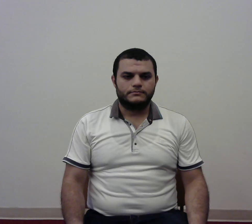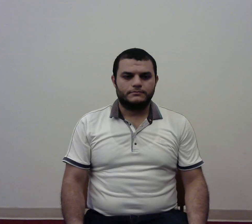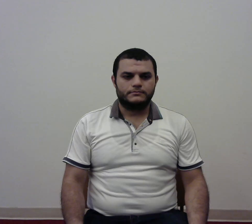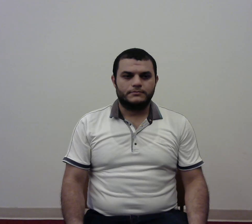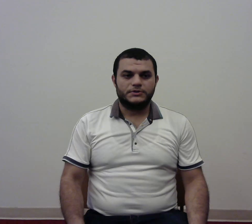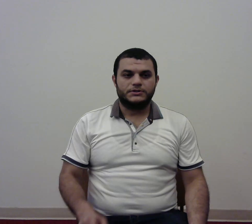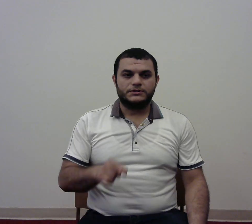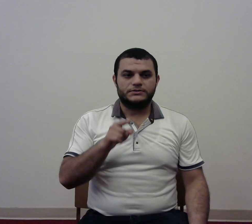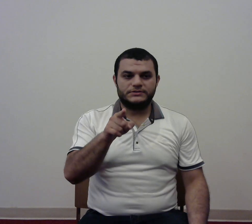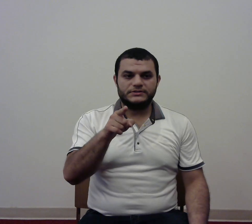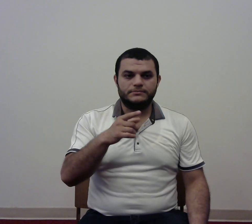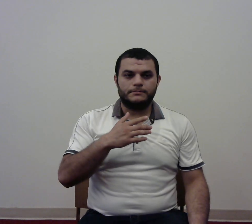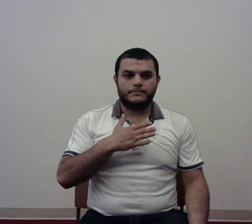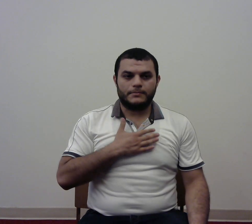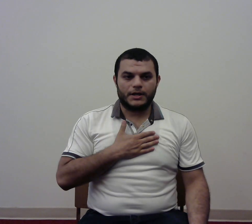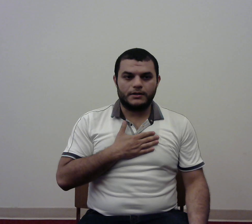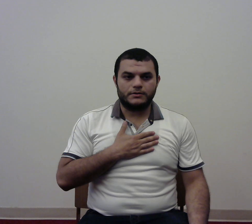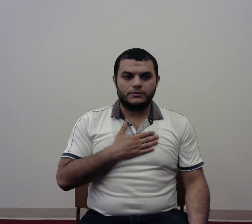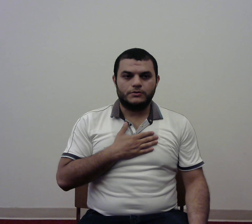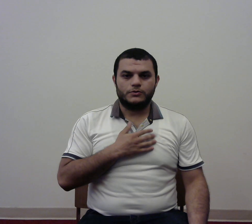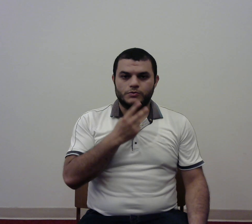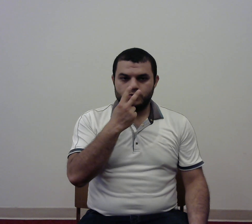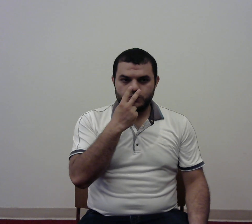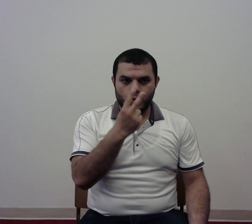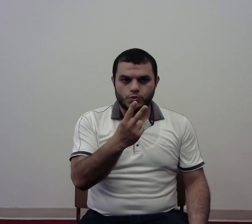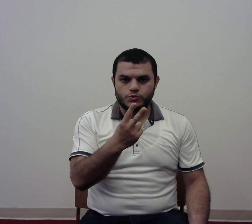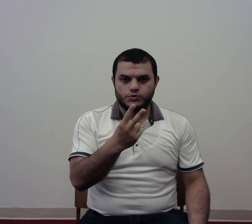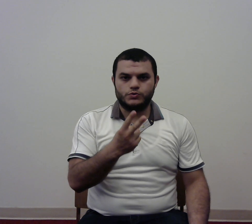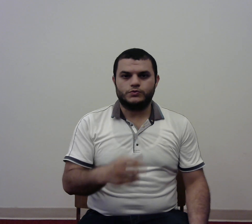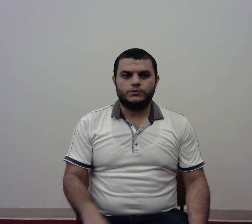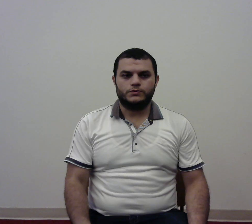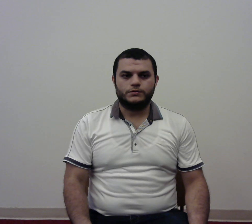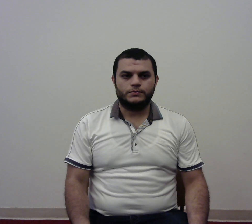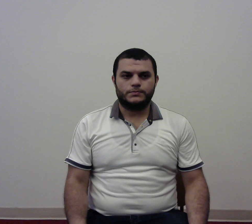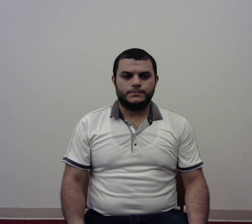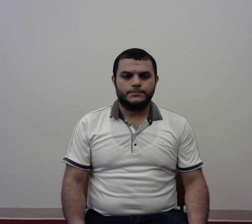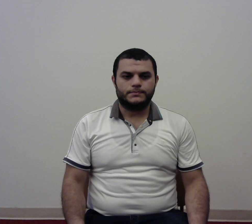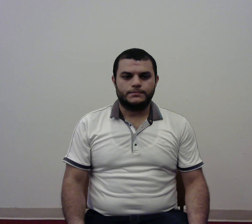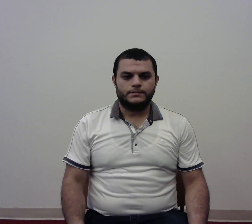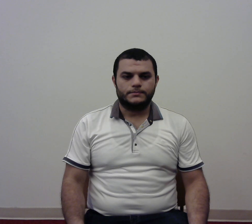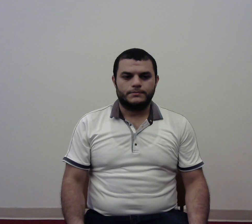Siz məni görürsünüzmü?